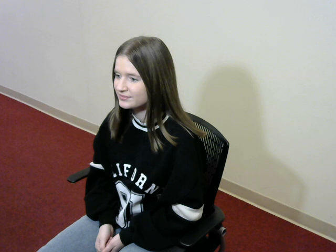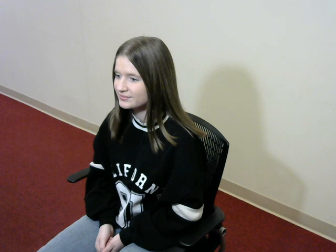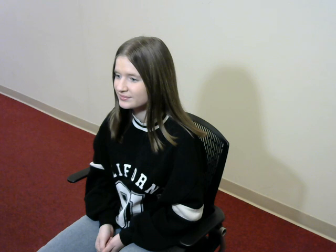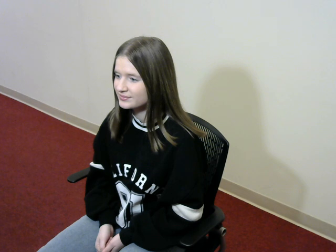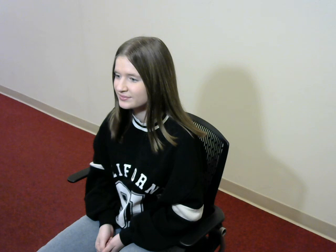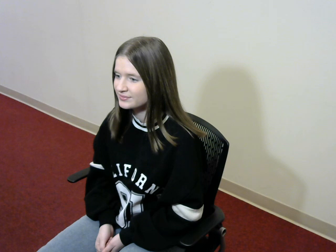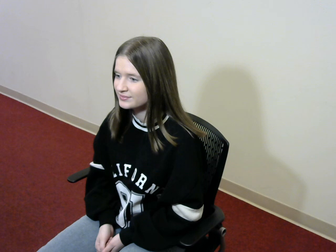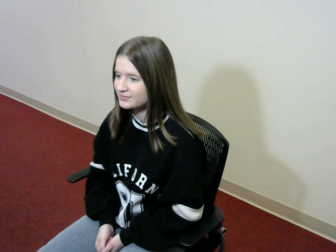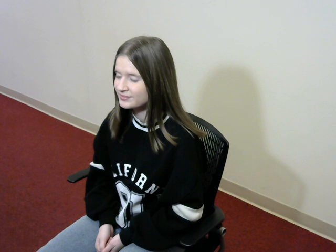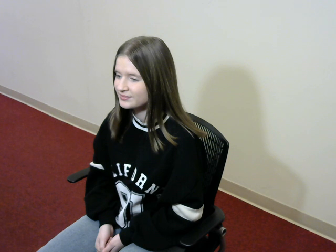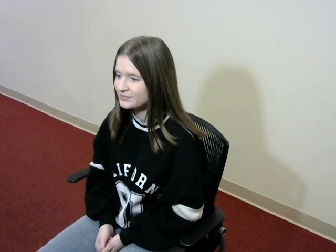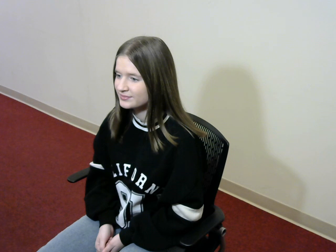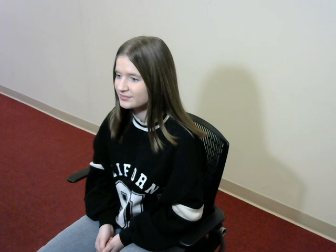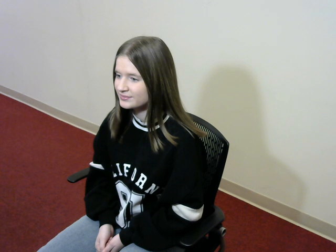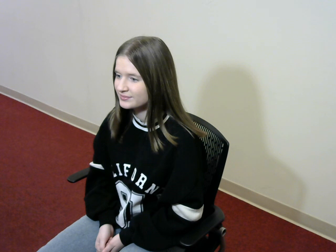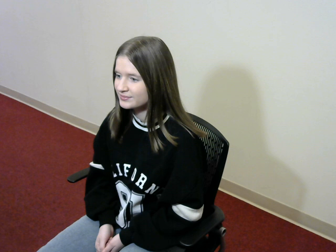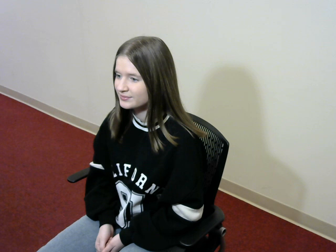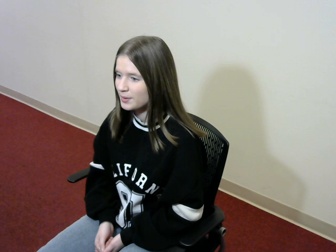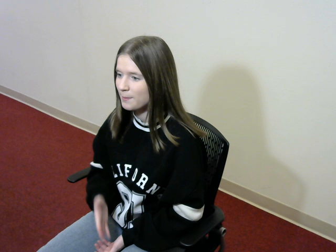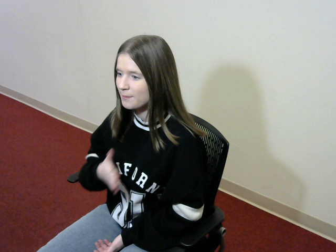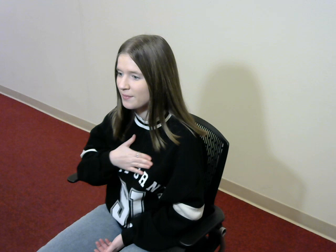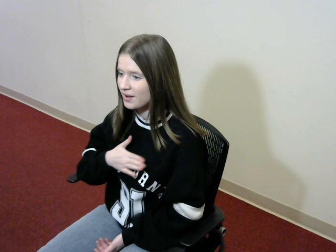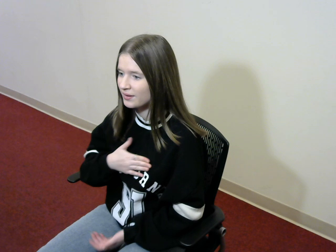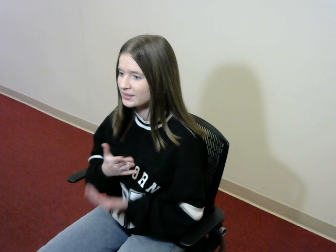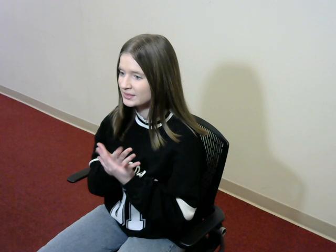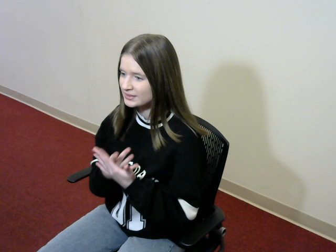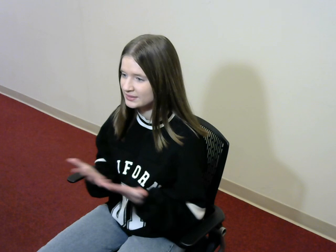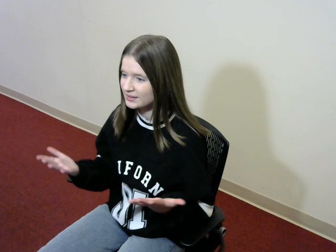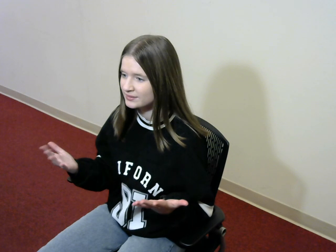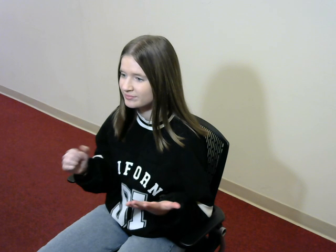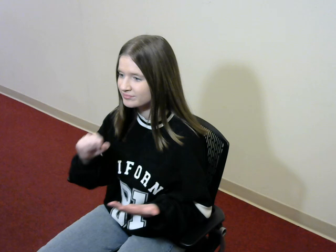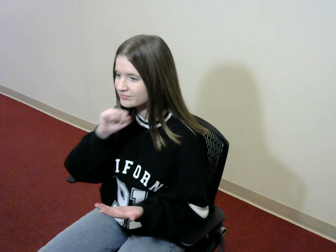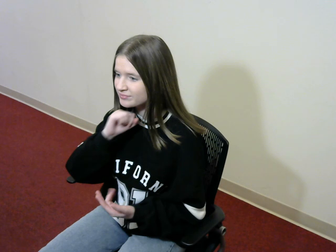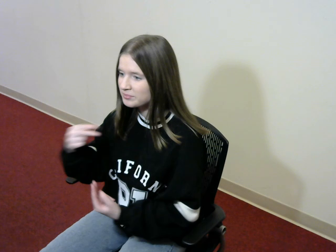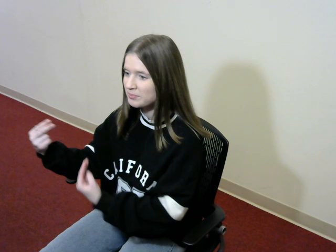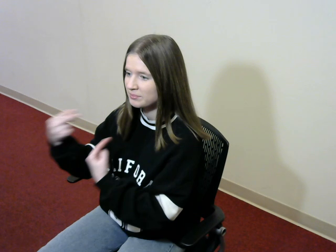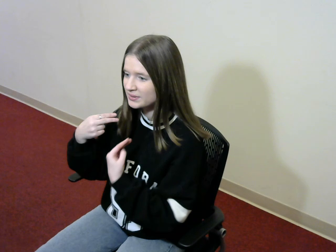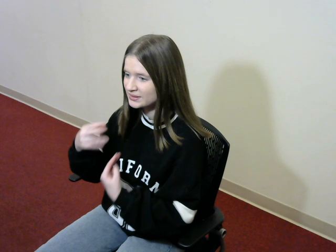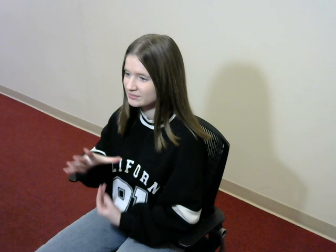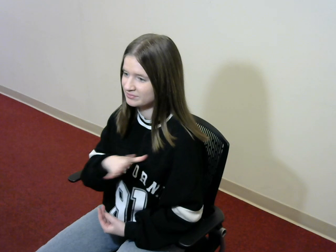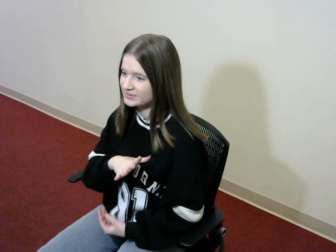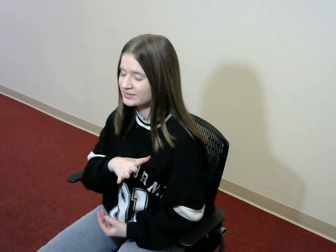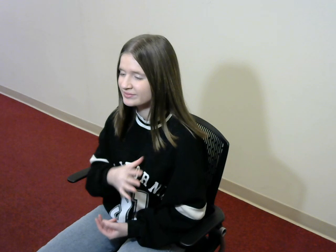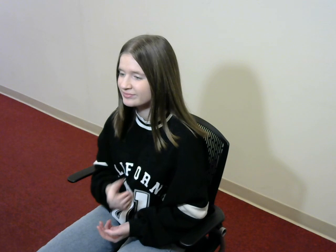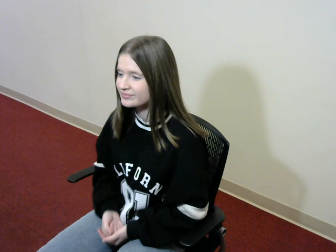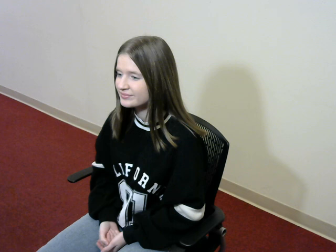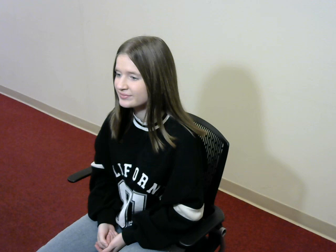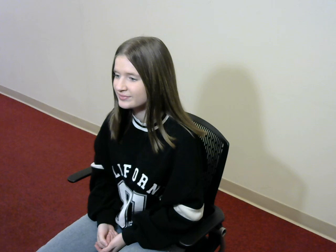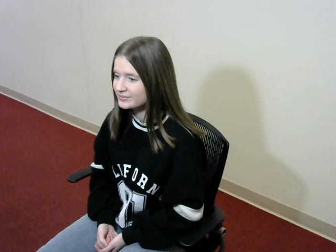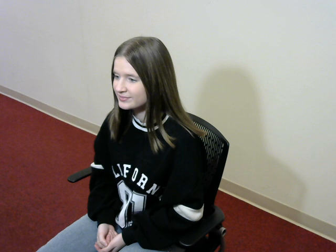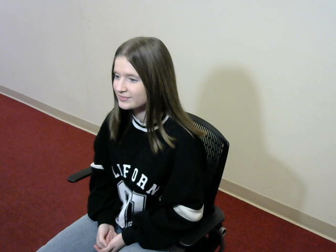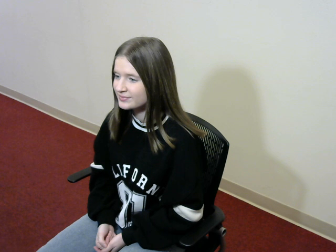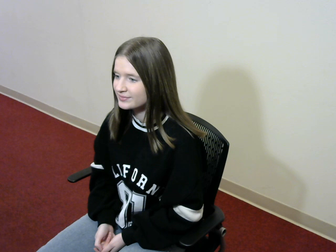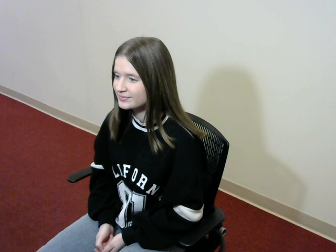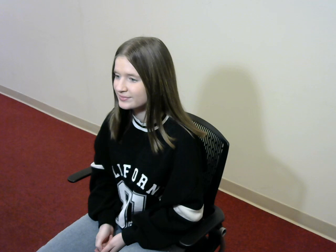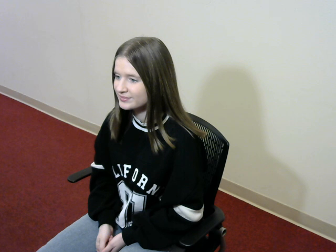Mənim əşyalarımı oğurlayıblar